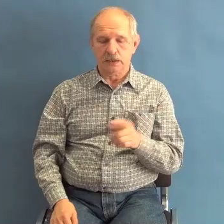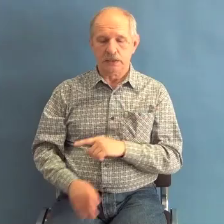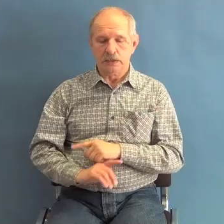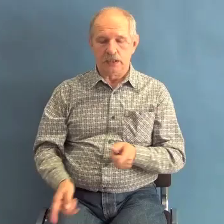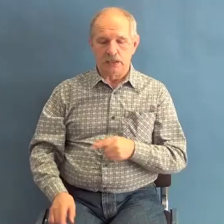Zakaz.